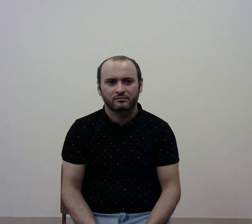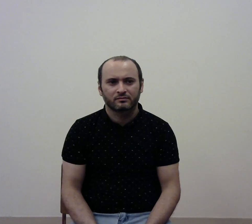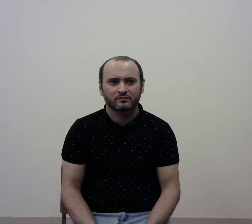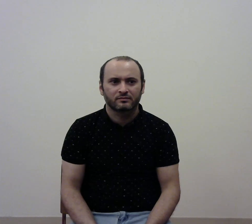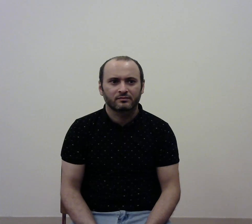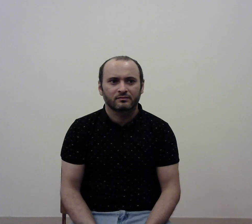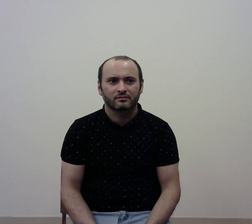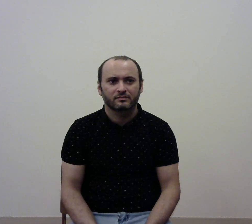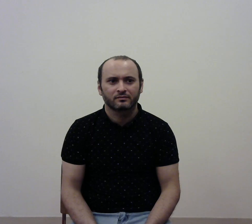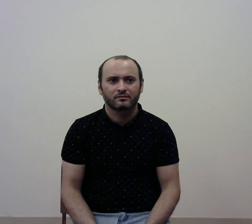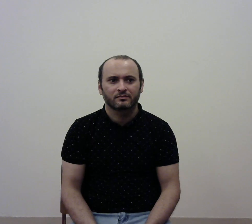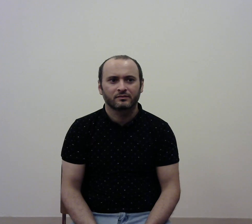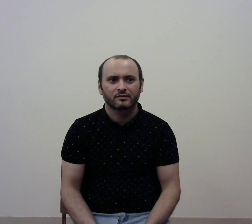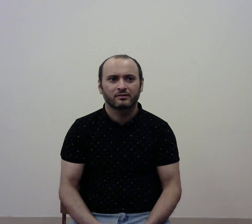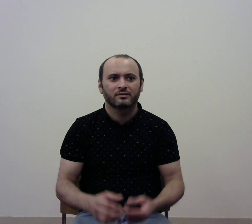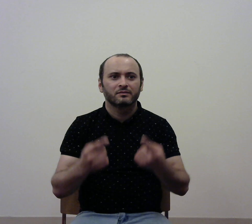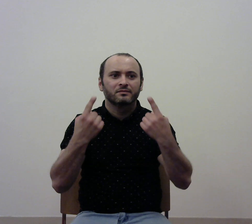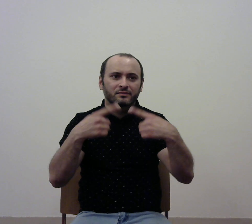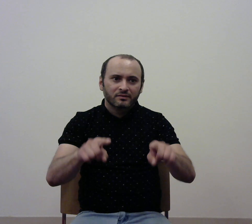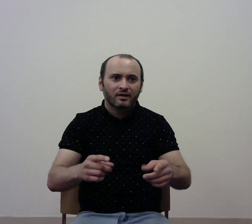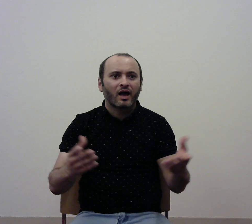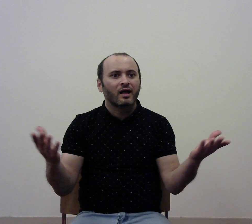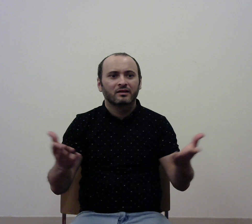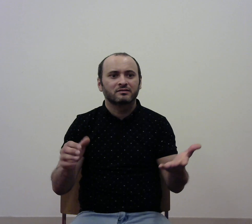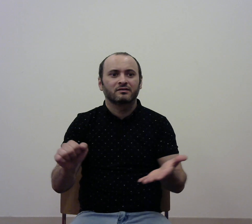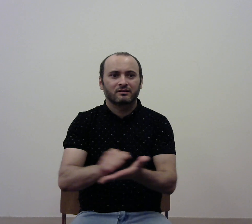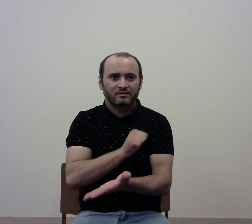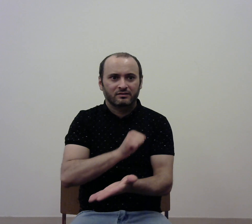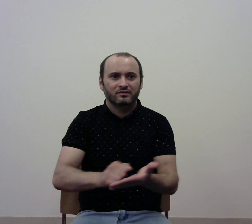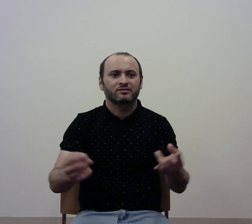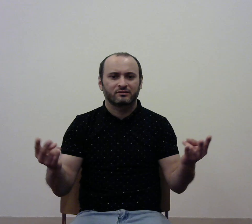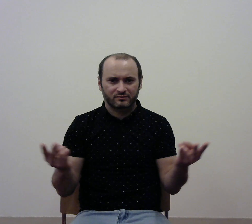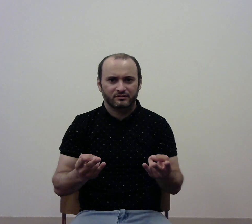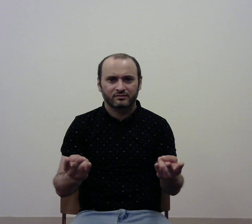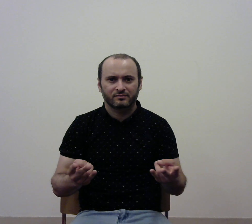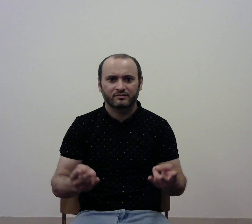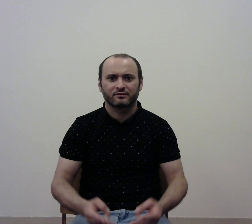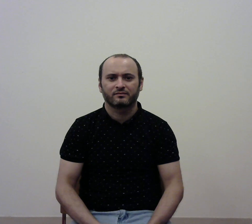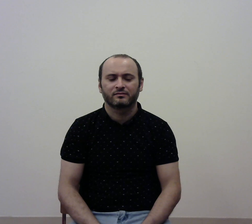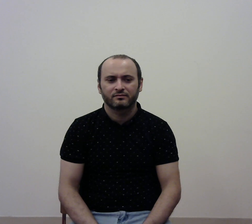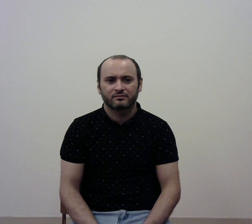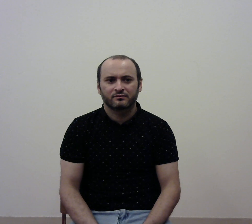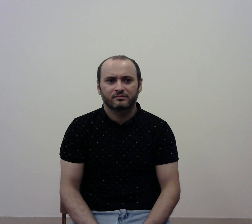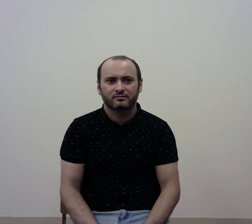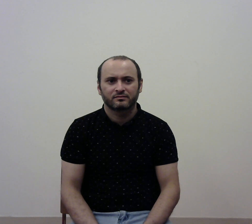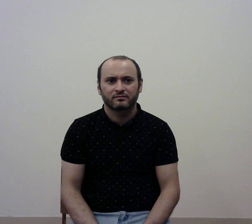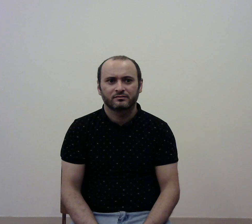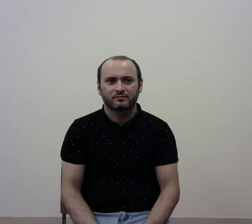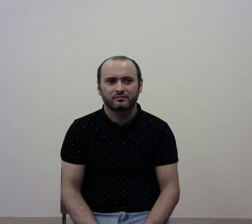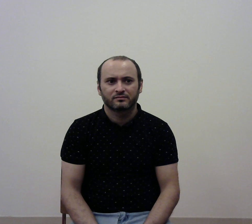Başqa hansı sənədlər lazımdır?